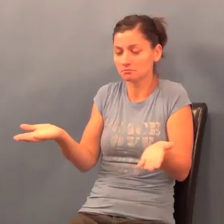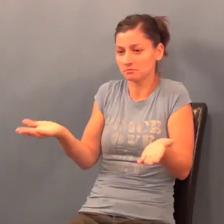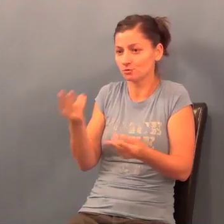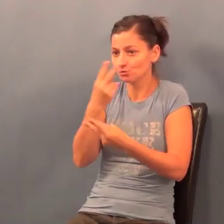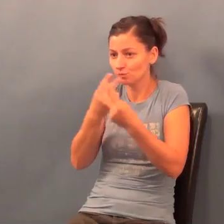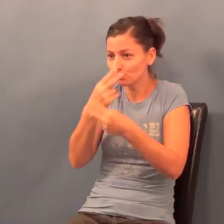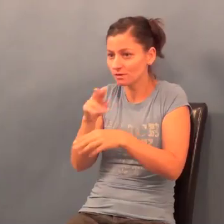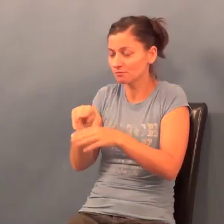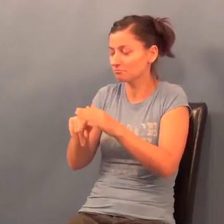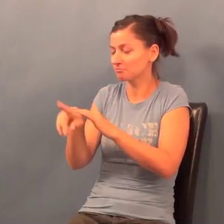Szukać, bo uciekła.